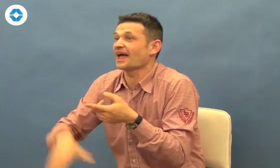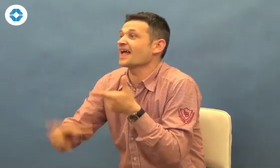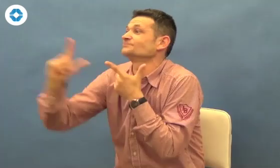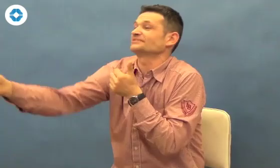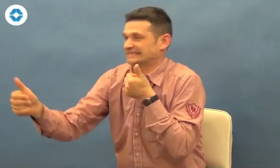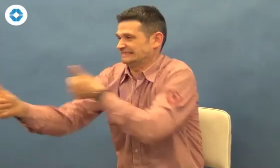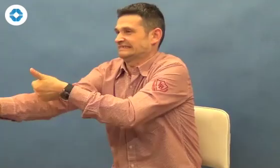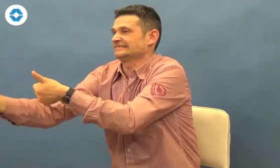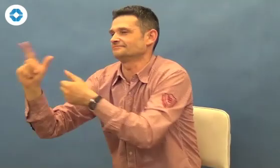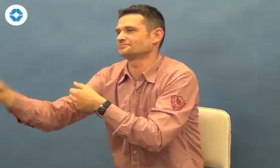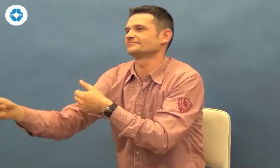Pies biegnie, a chłopiec go goni.